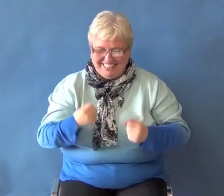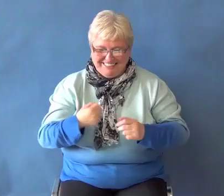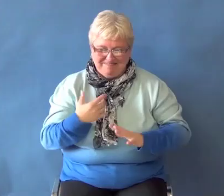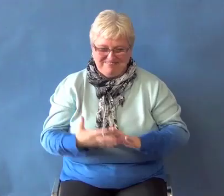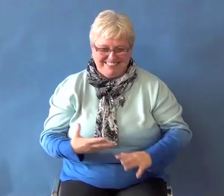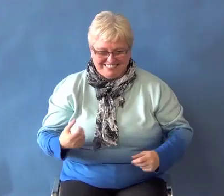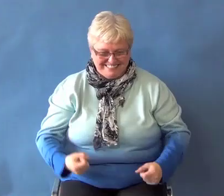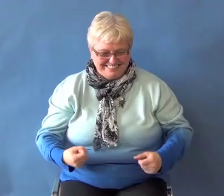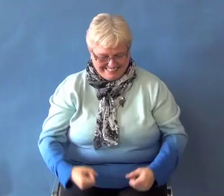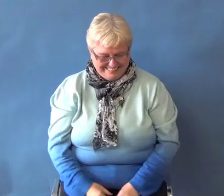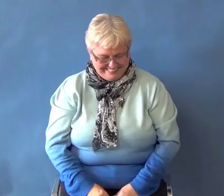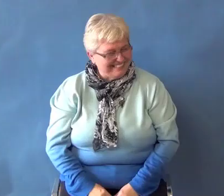Ciężko mi się miga, ciężko.